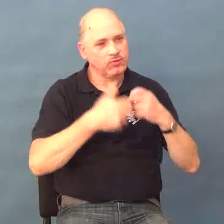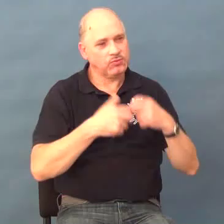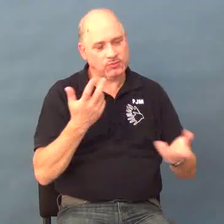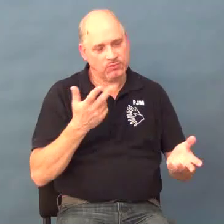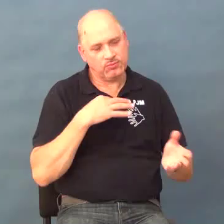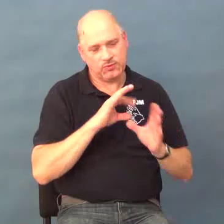Wszystko w porządku.